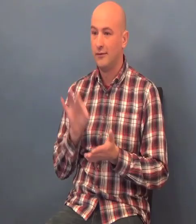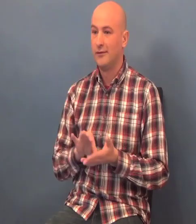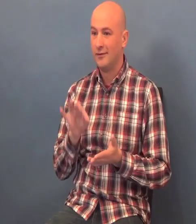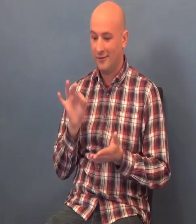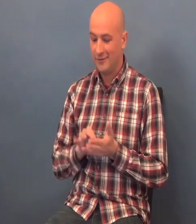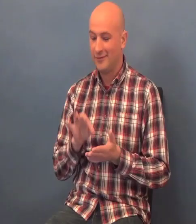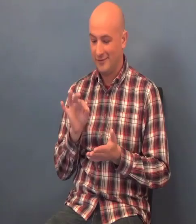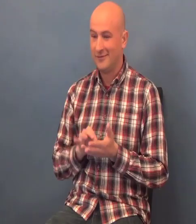Akurat, akurat.